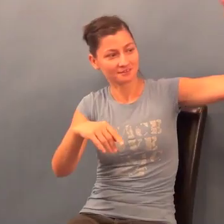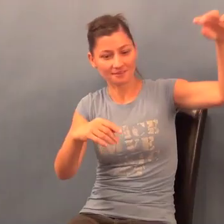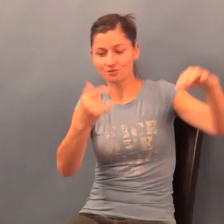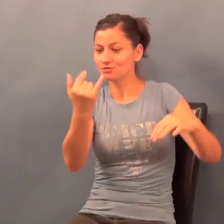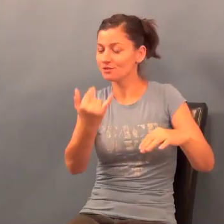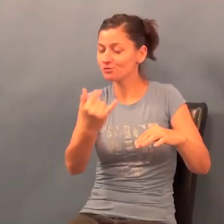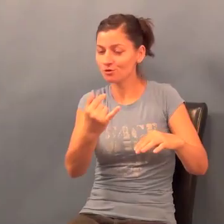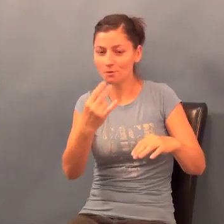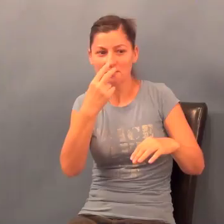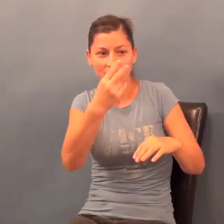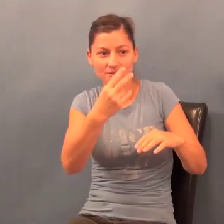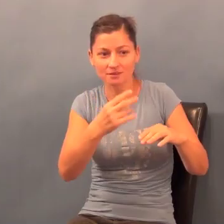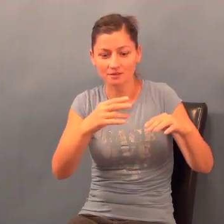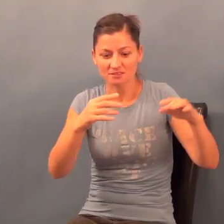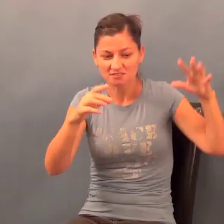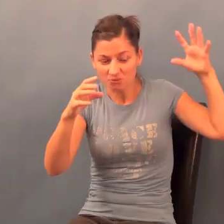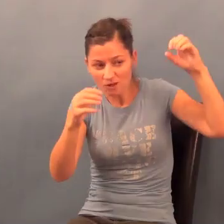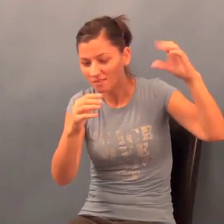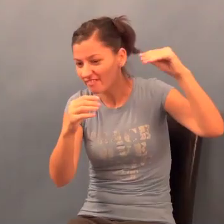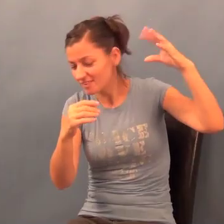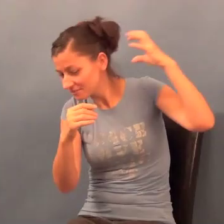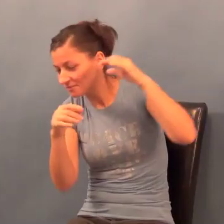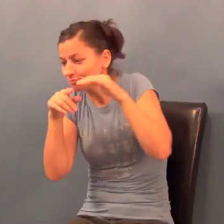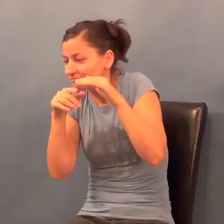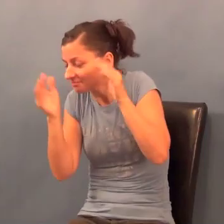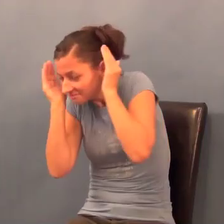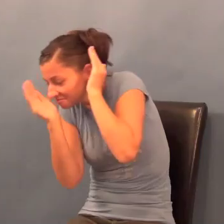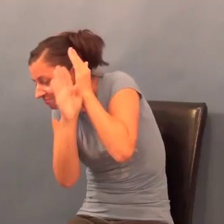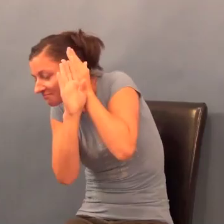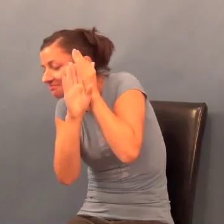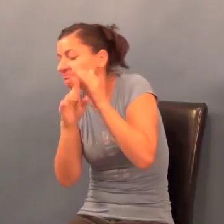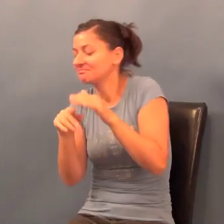Dziecko spojrzało w górę, a ptak chciał je dziobnąć. Zasłoniło twarz.